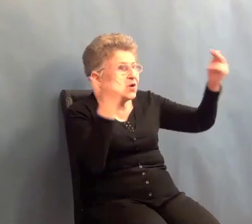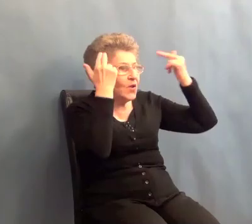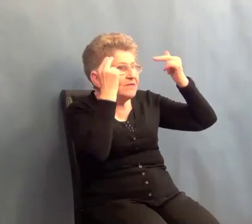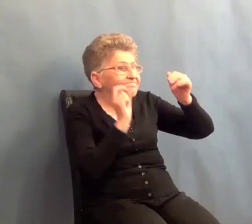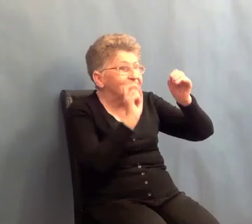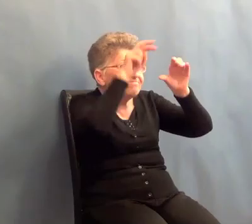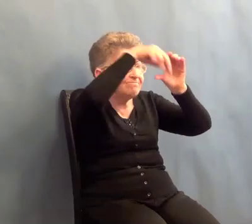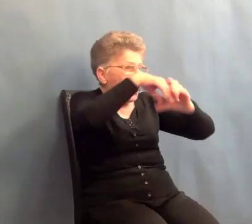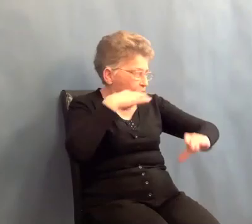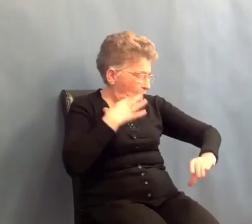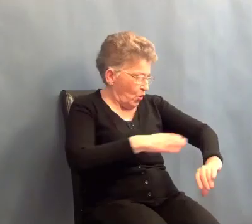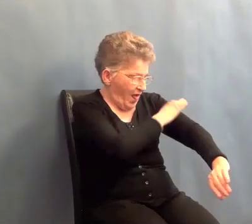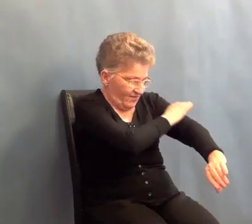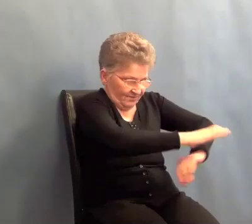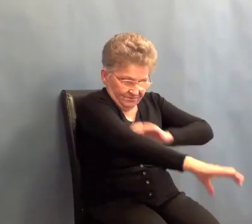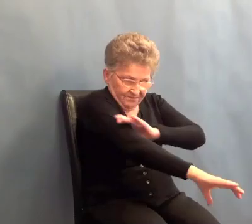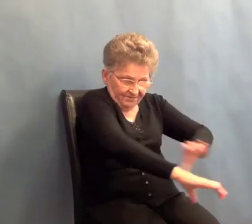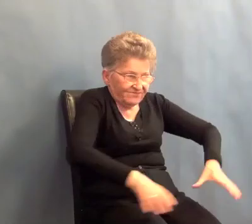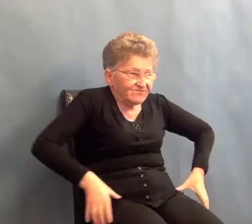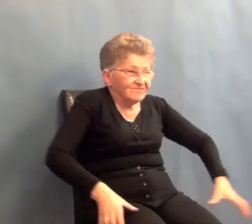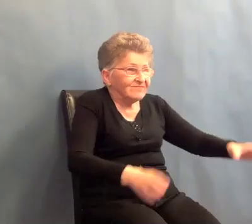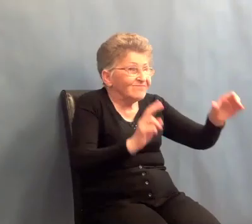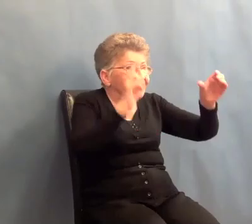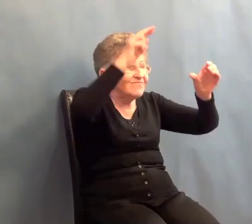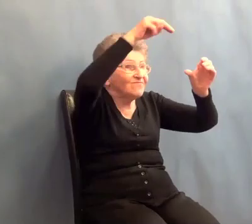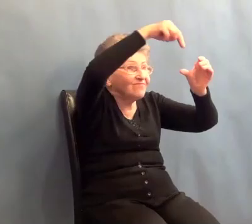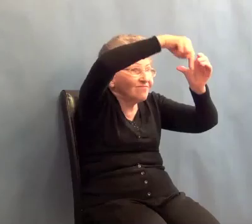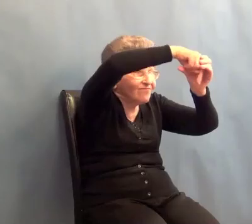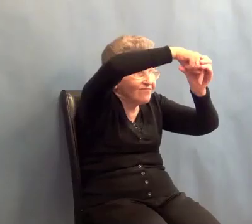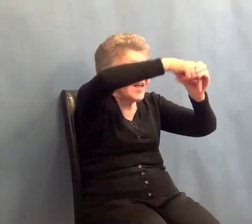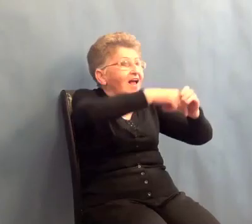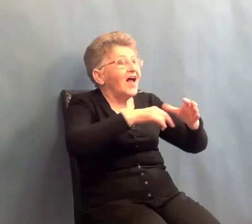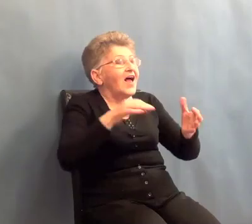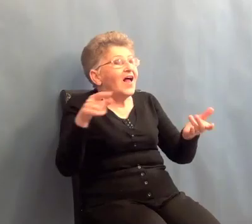Wskoczył w za dużą koszulę.